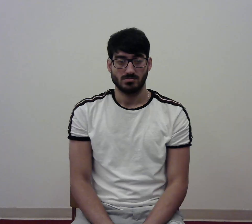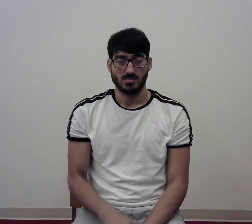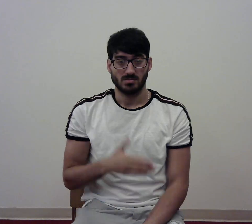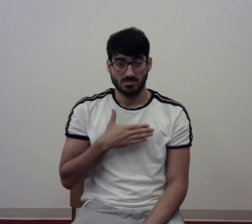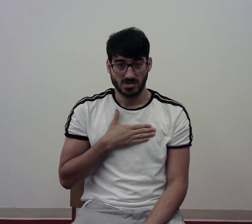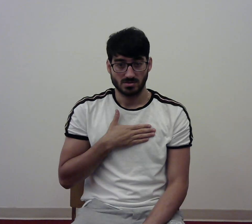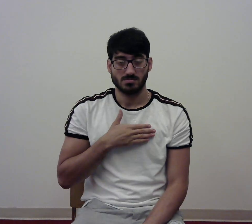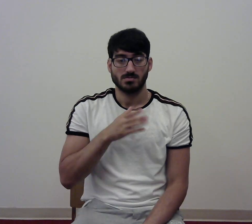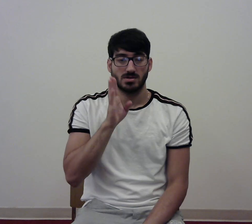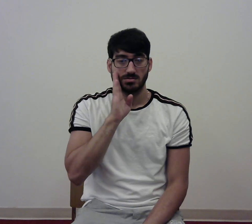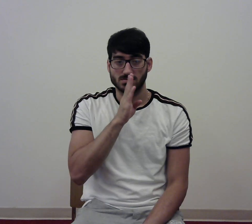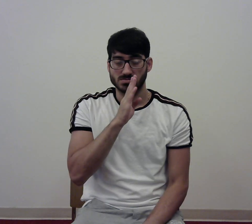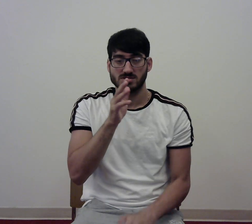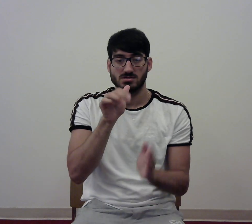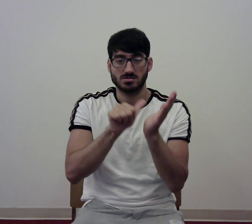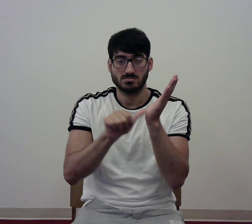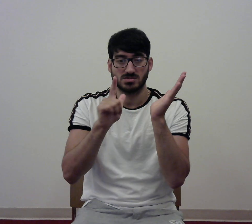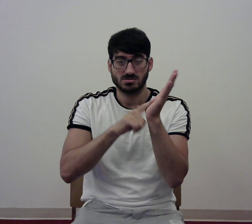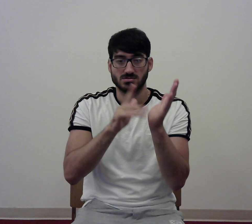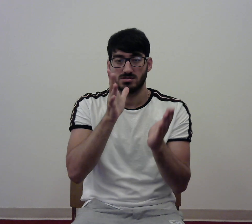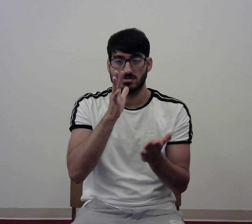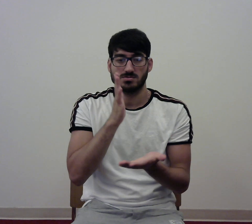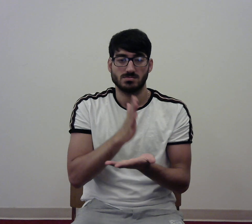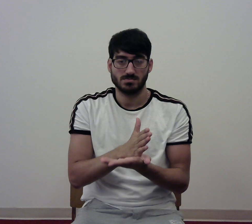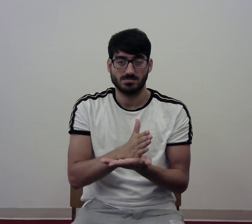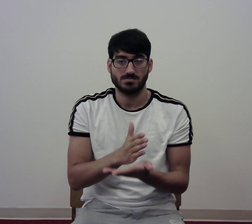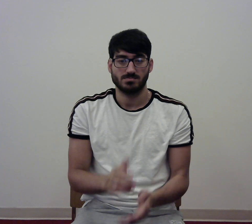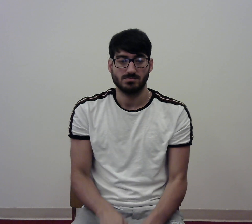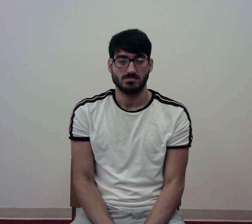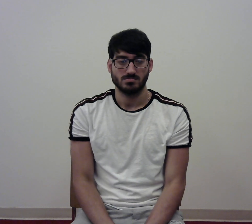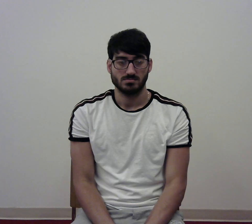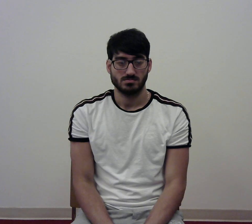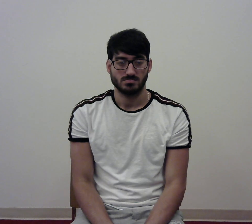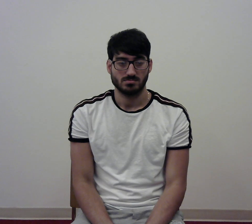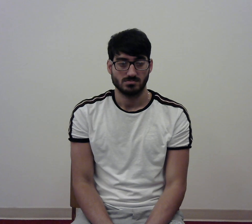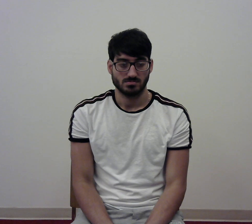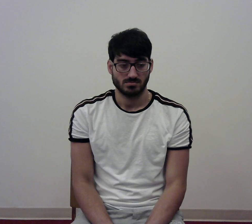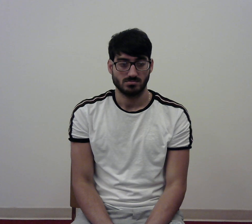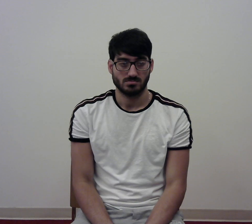Mənim anamın 67 yaşı var